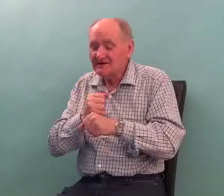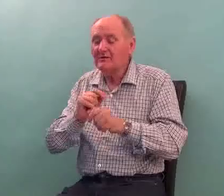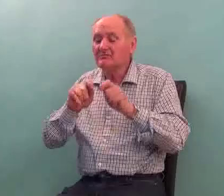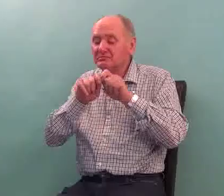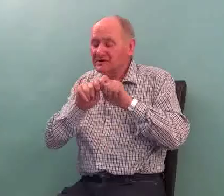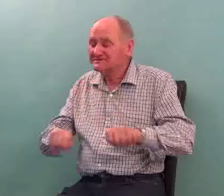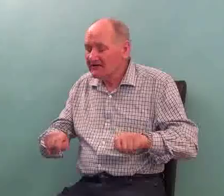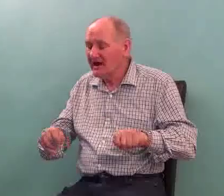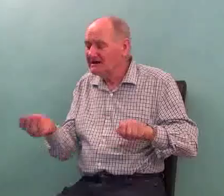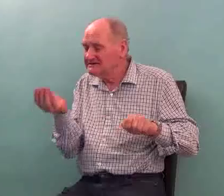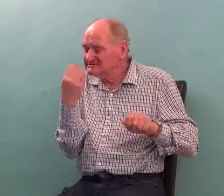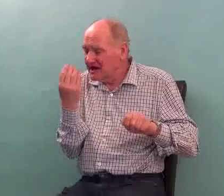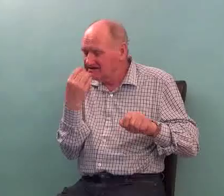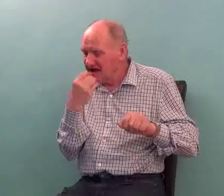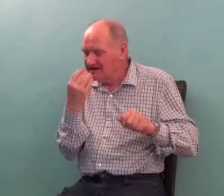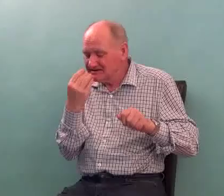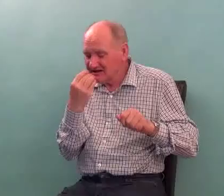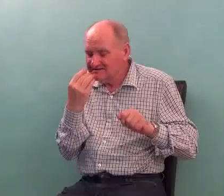Mam przerwę na jedzenie.